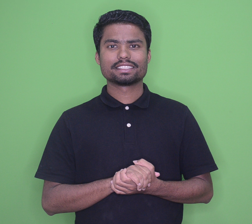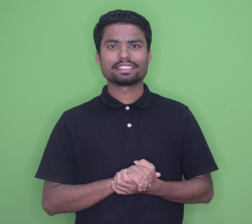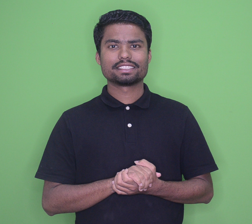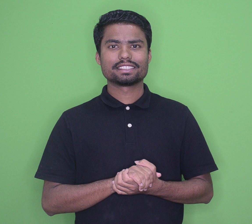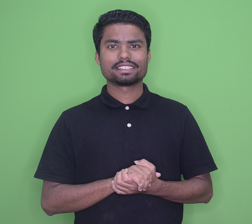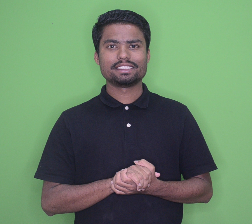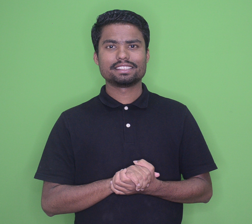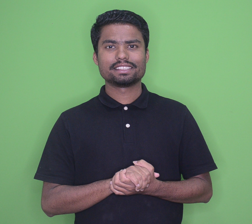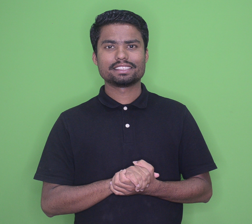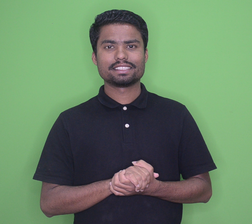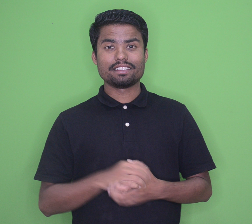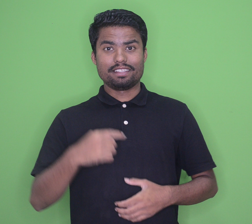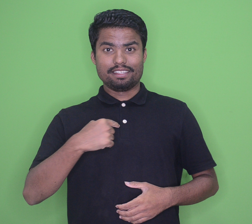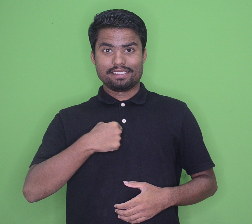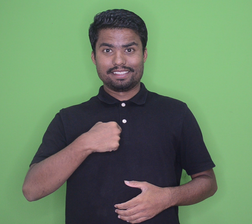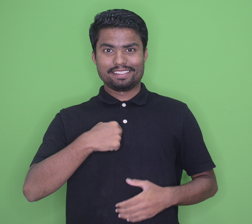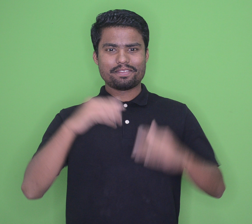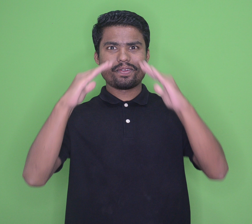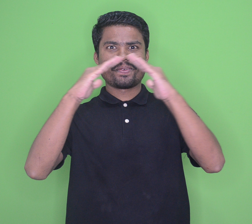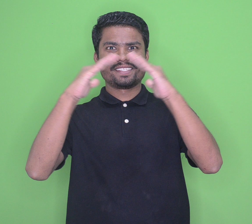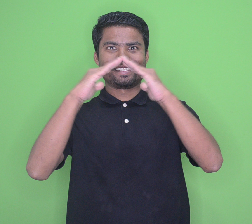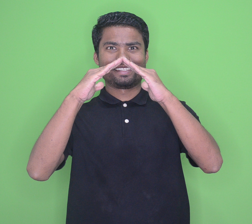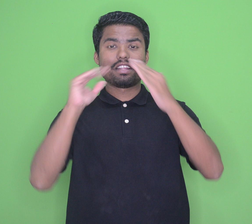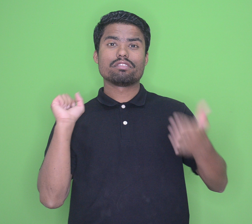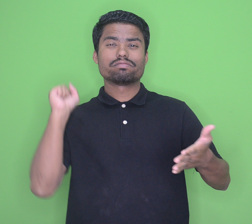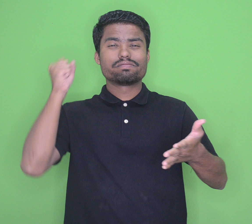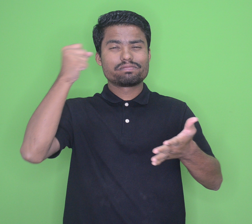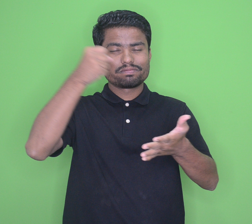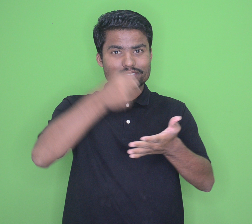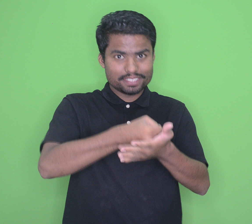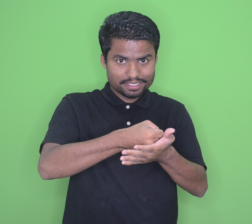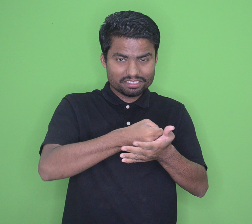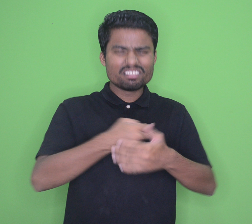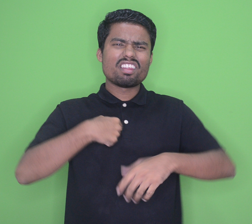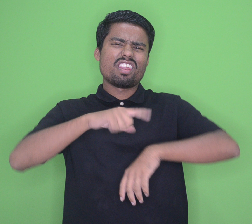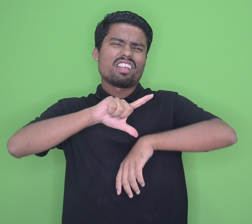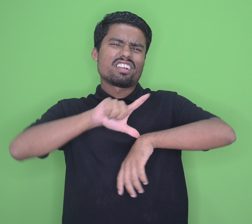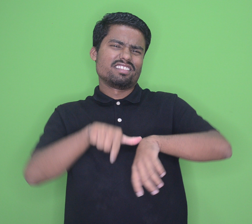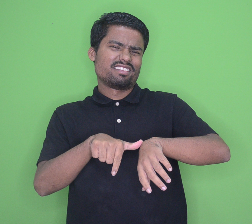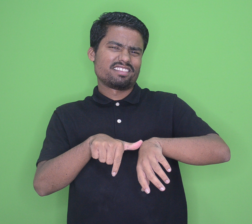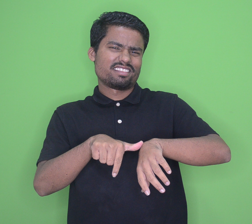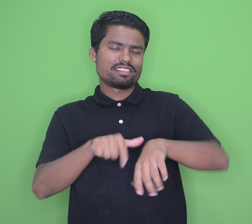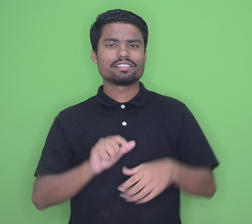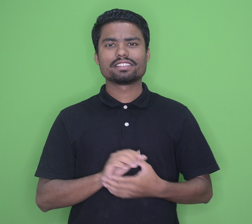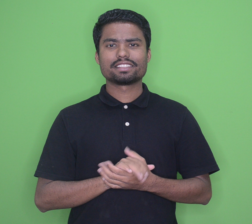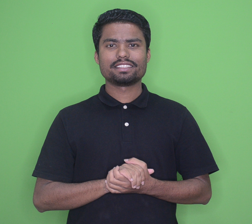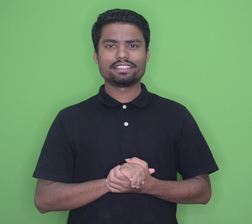i came home very late